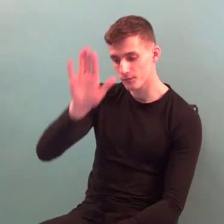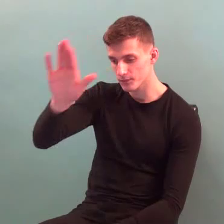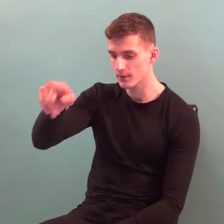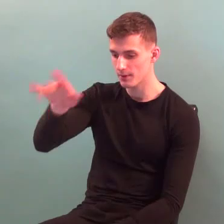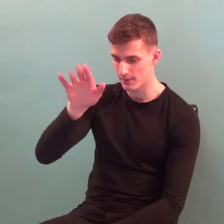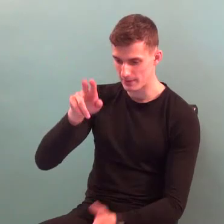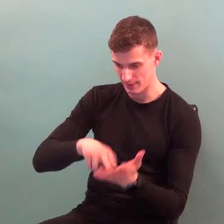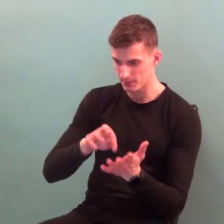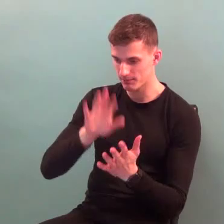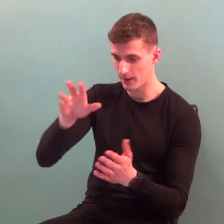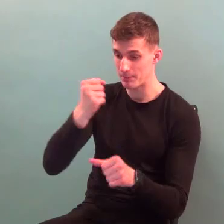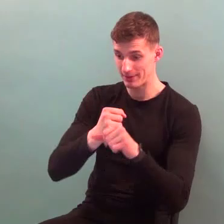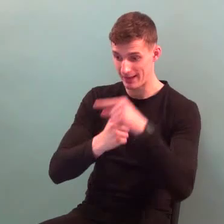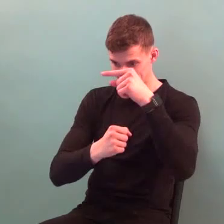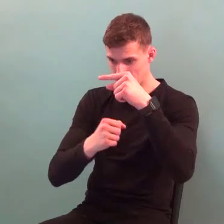Ty masz, ty na pewno masz pracę.